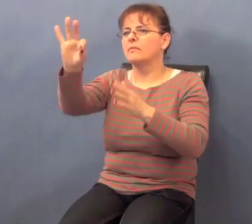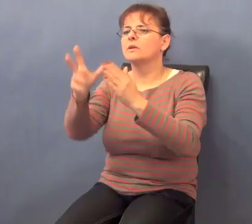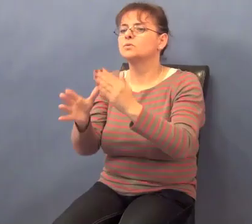Jest niebezpiecznie.